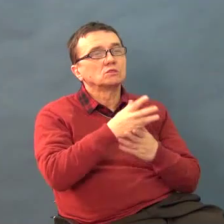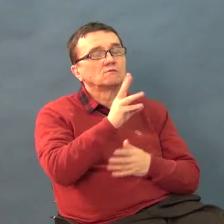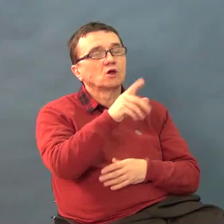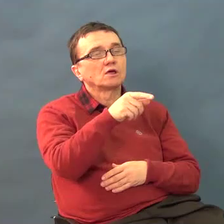Tylko wtorek.